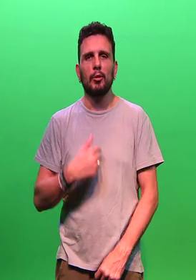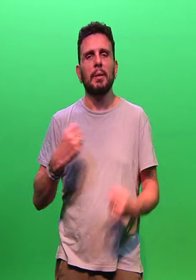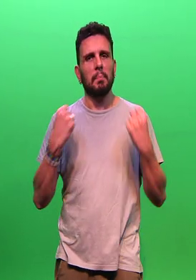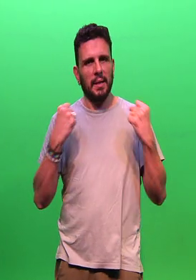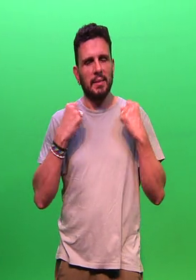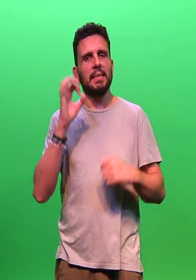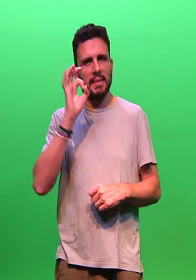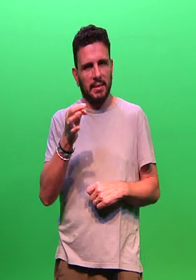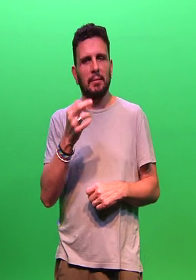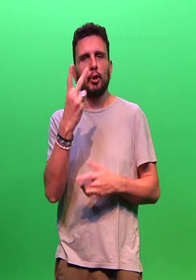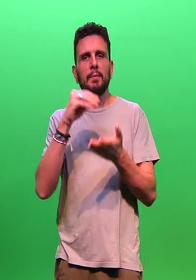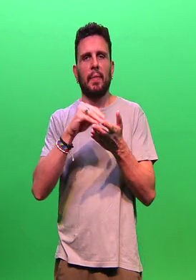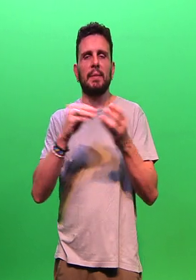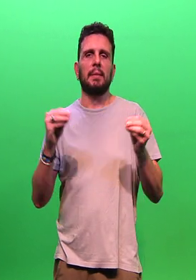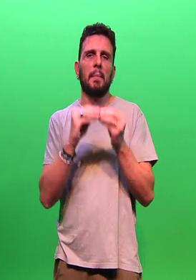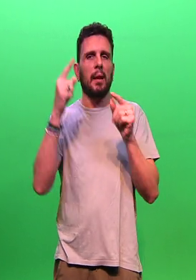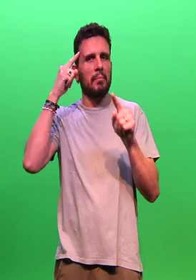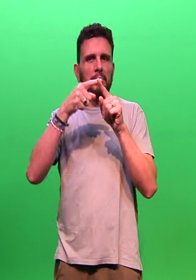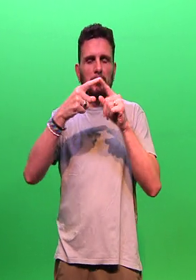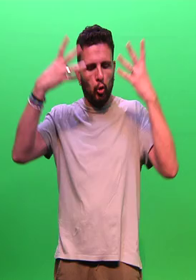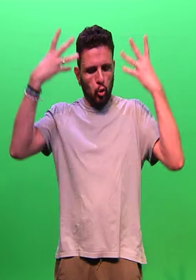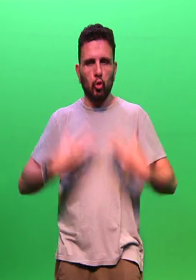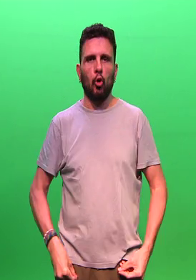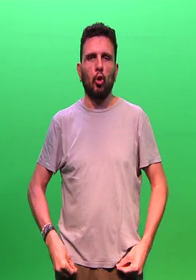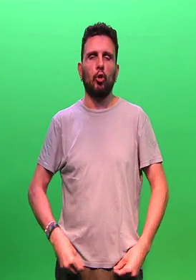Faig gimnàs dues vegades a la setmana, treballo tot el cos.